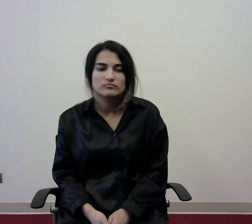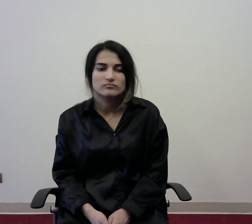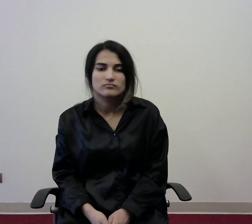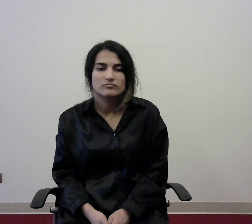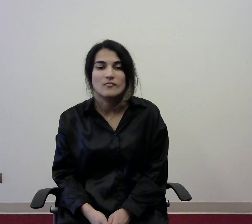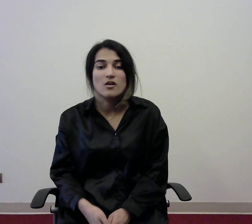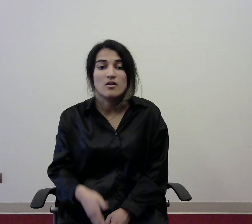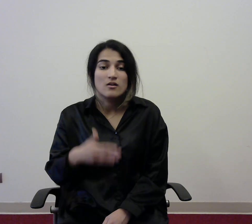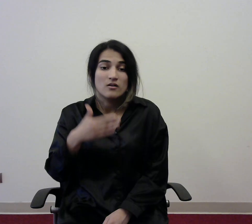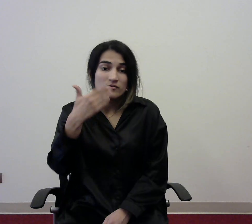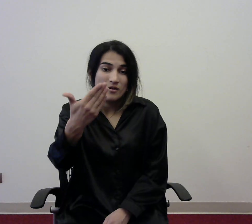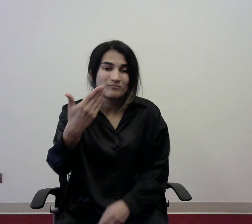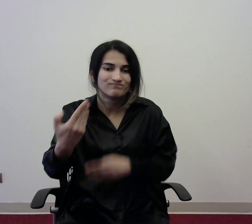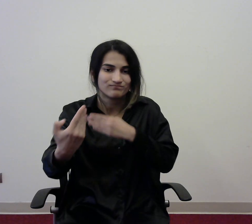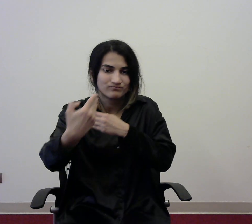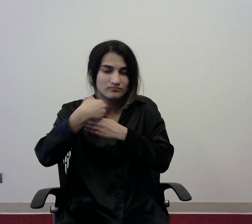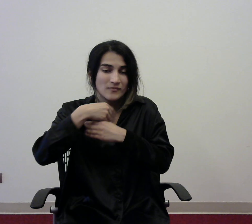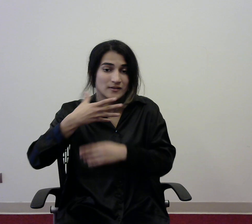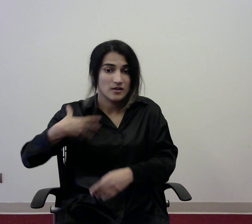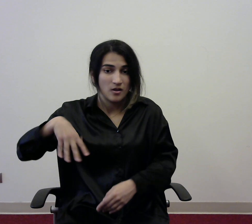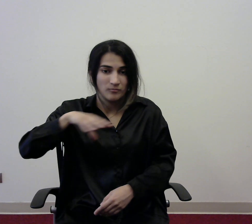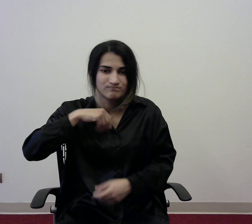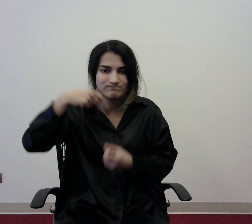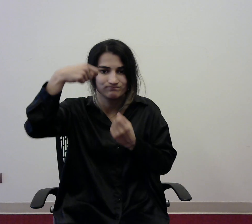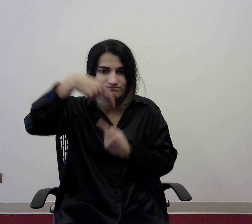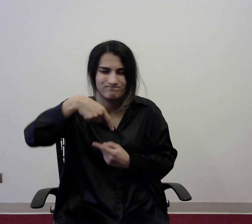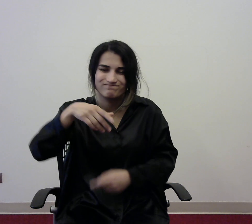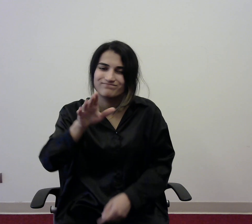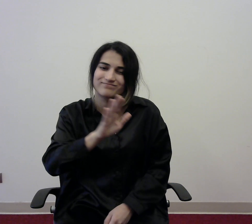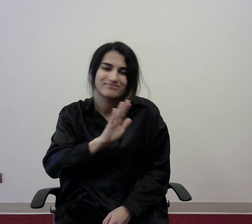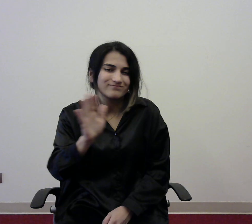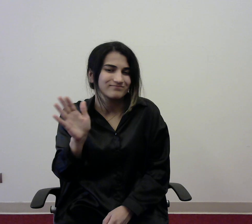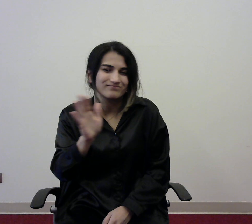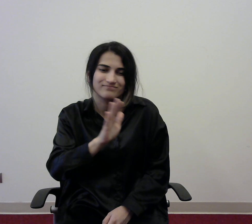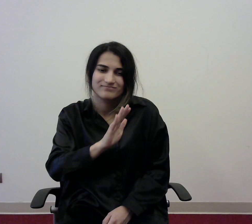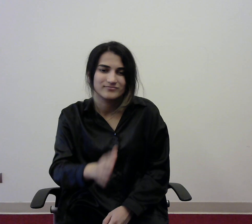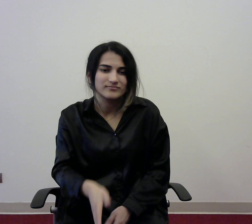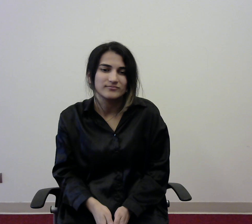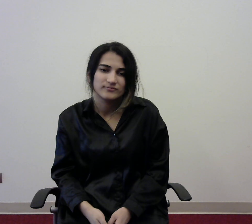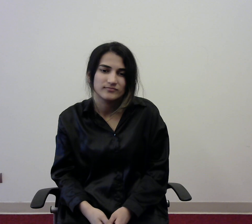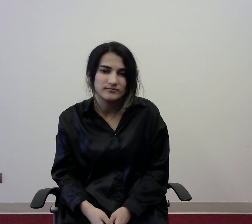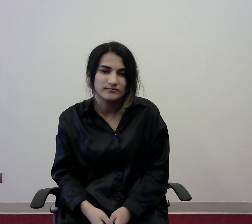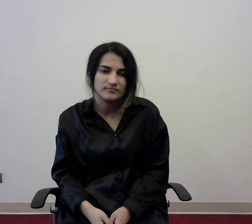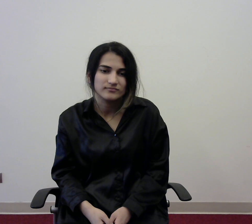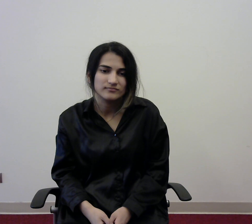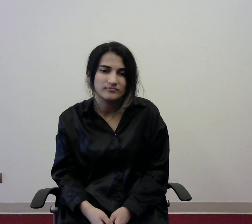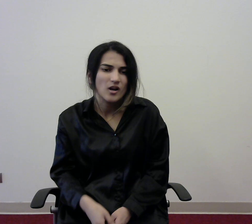Sizin müraciətiniz bizə uyğun deyildir